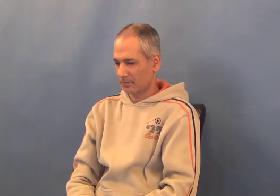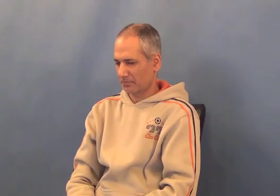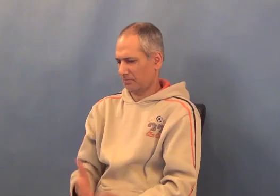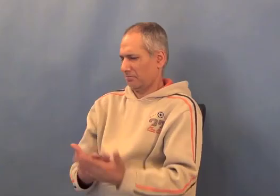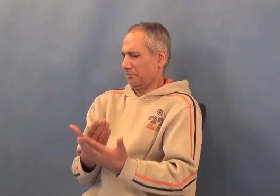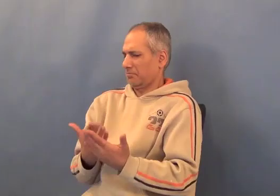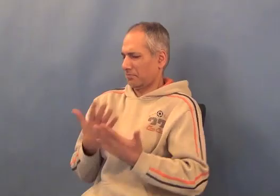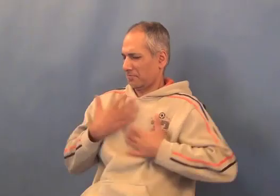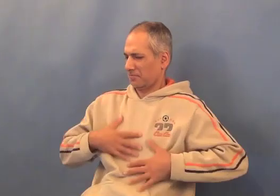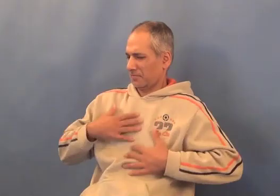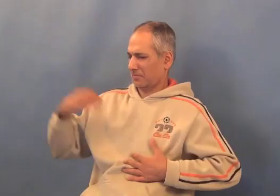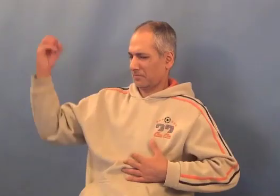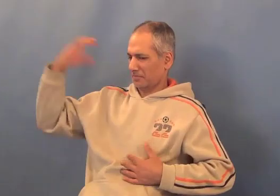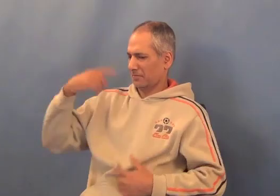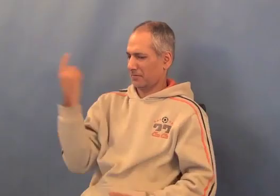Dlaczego jest zakaz kąpieli pod prysznicem?